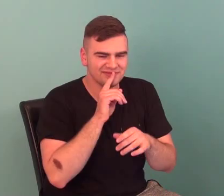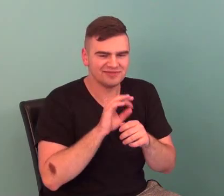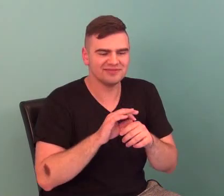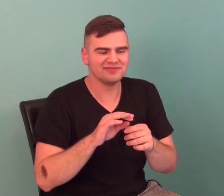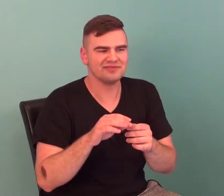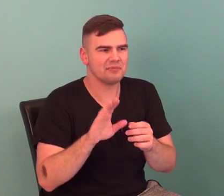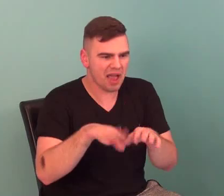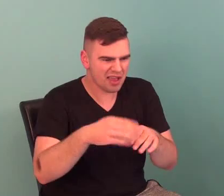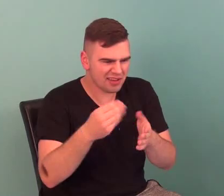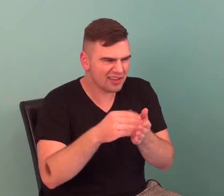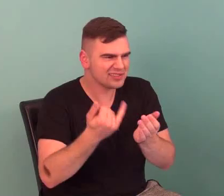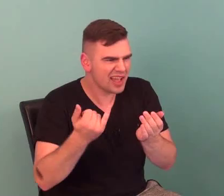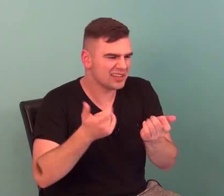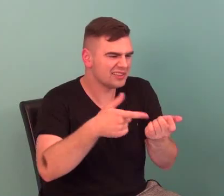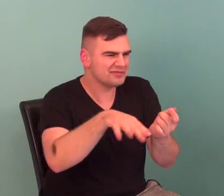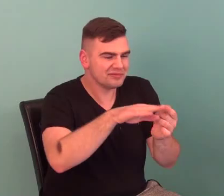Akurat są tam też dzieci.